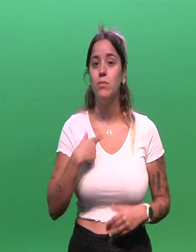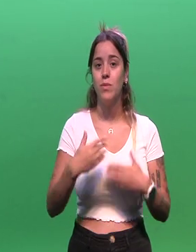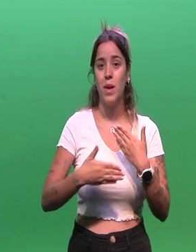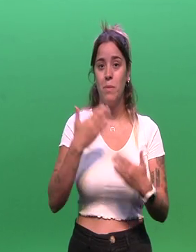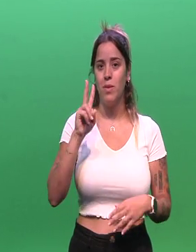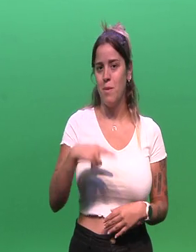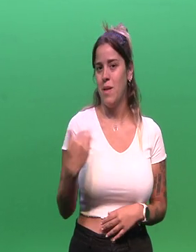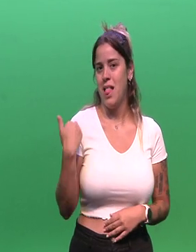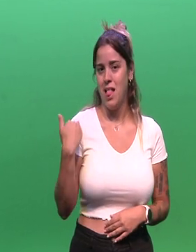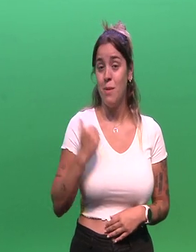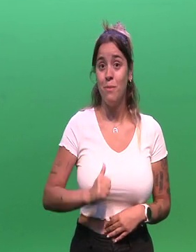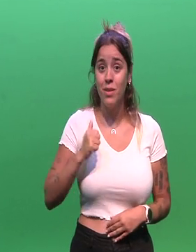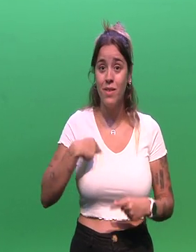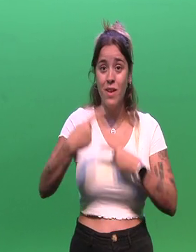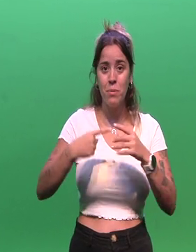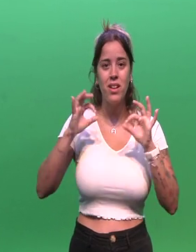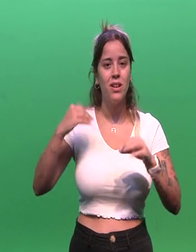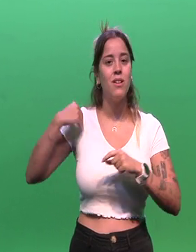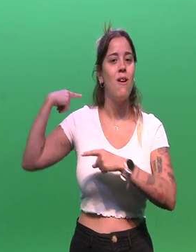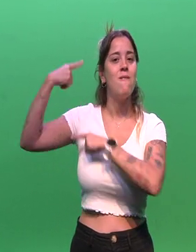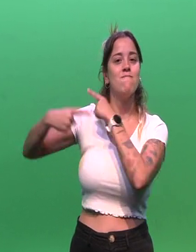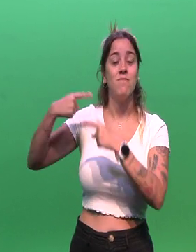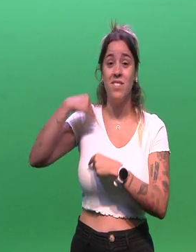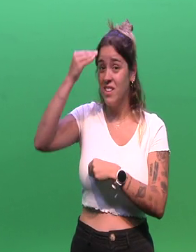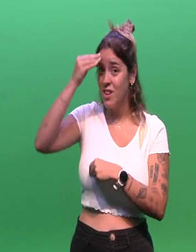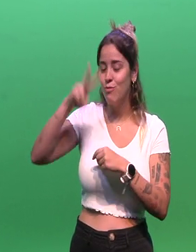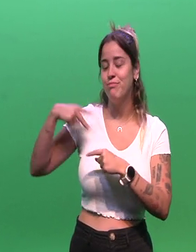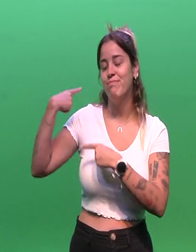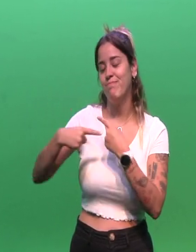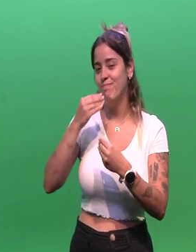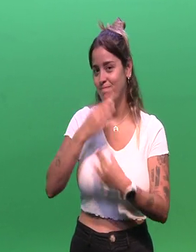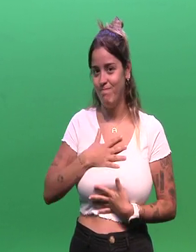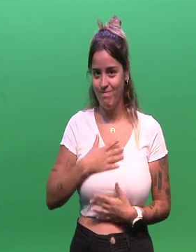Jo vaig començar al dos mil, fa poc, però a la meva família ja fa generacions que passa, crec que m'ho han passat.